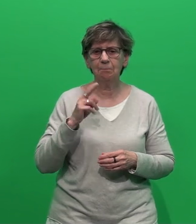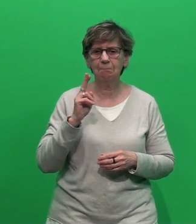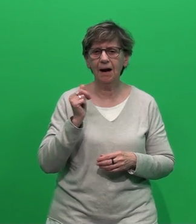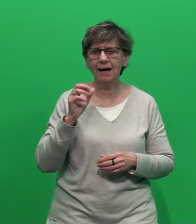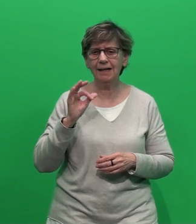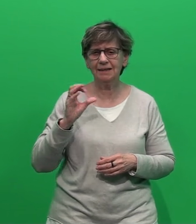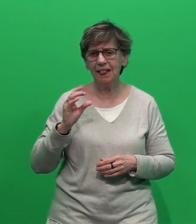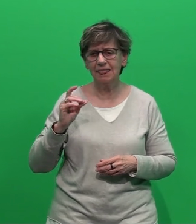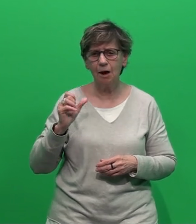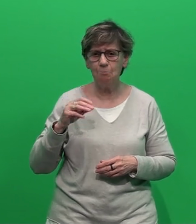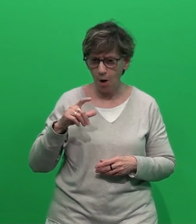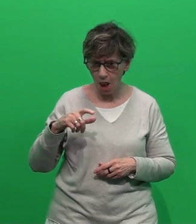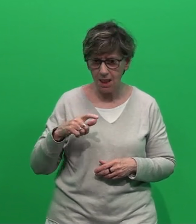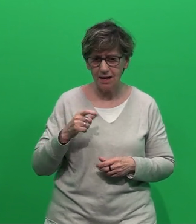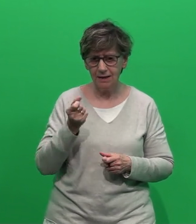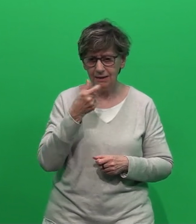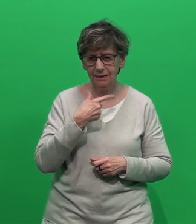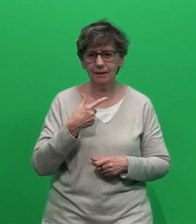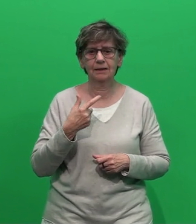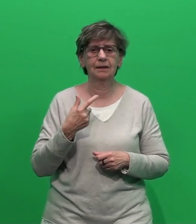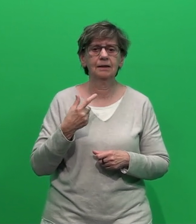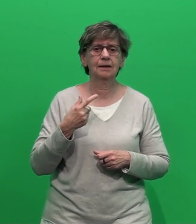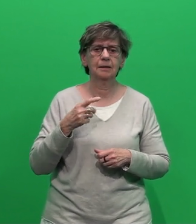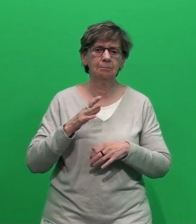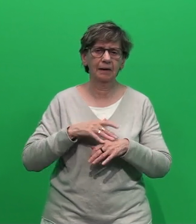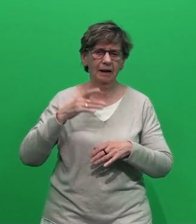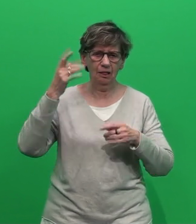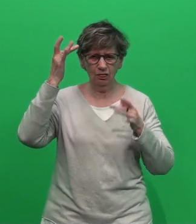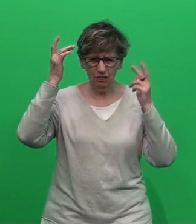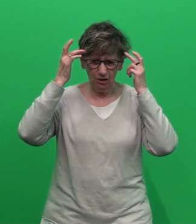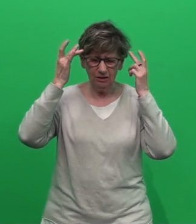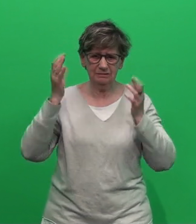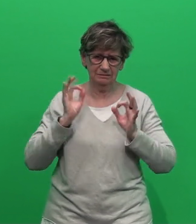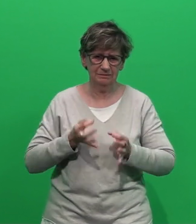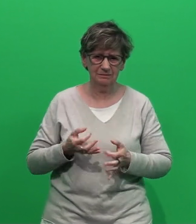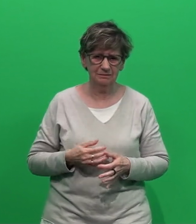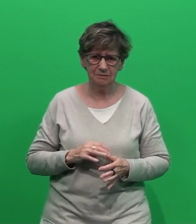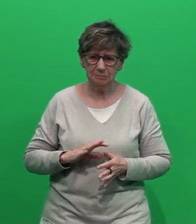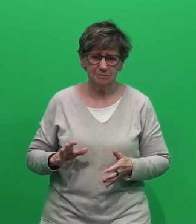Prenc Paracetamol pel mal de cap, i ja està.